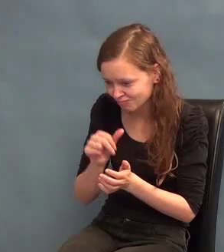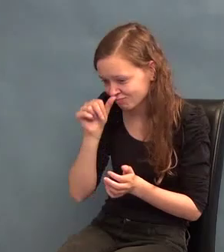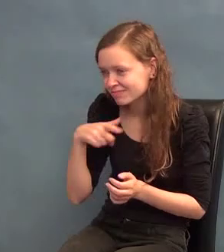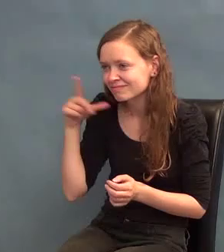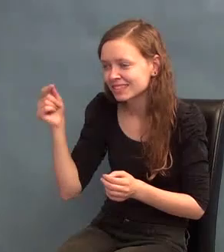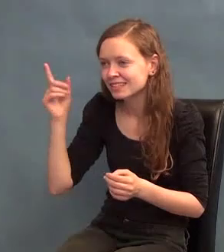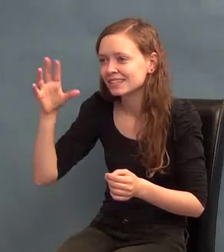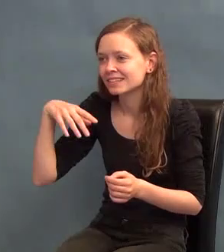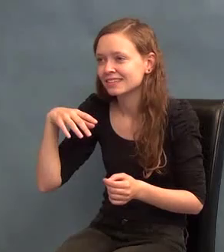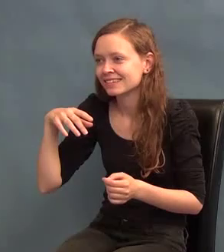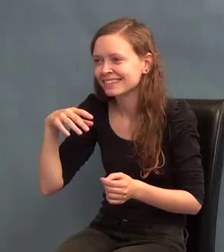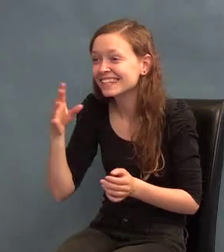Nie mogę, bo idę...